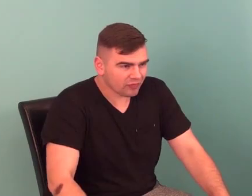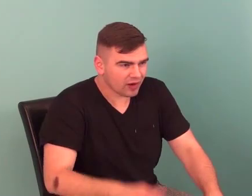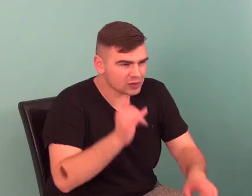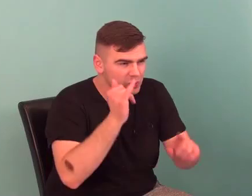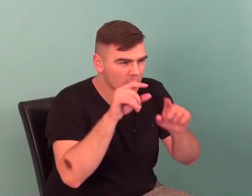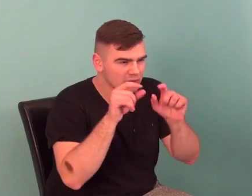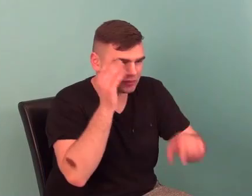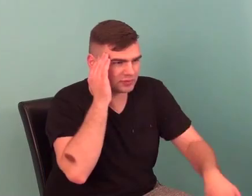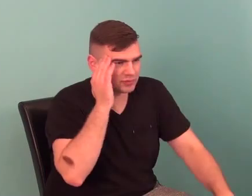Coś żółtego i małego, wiem.